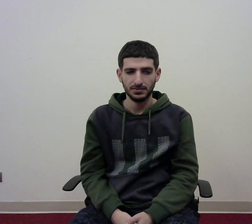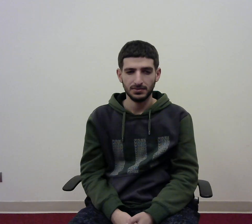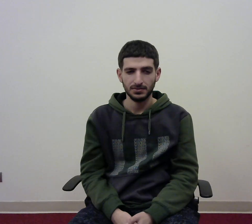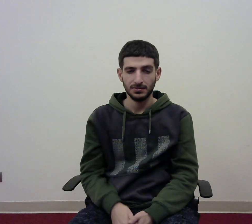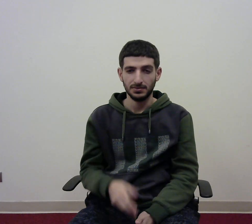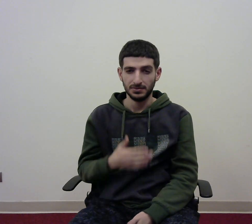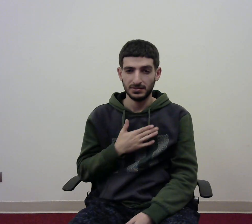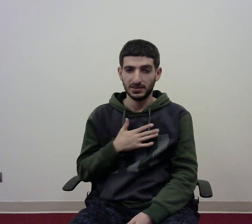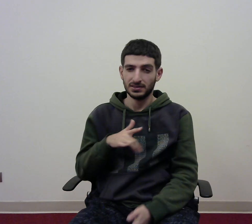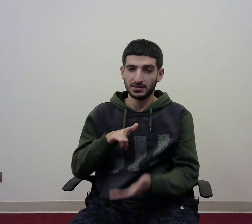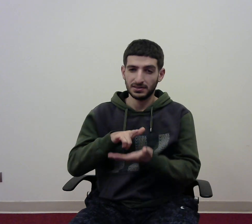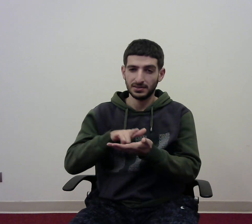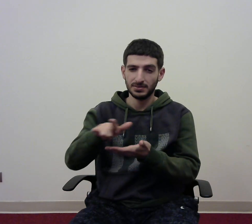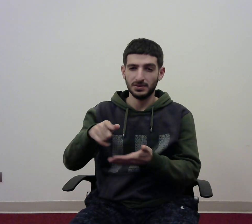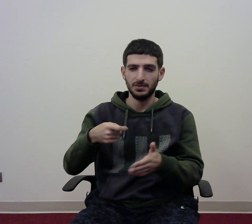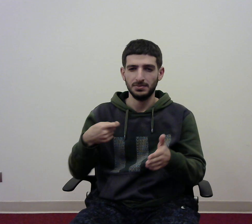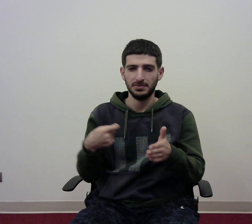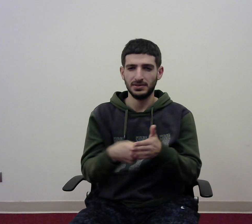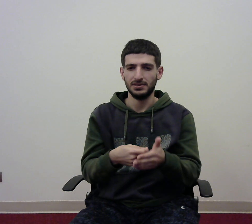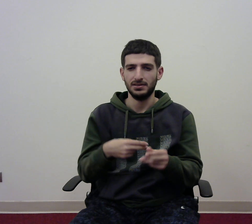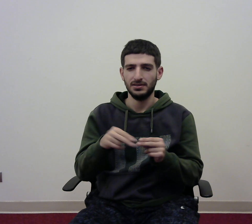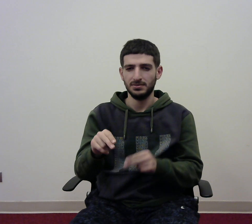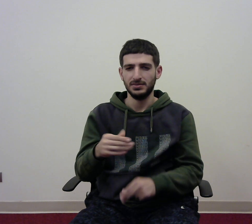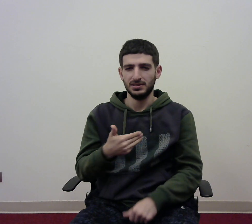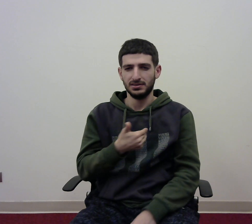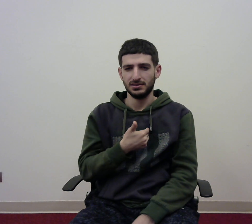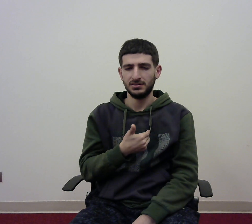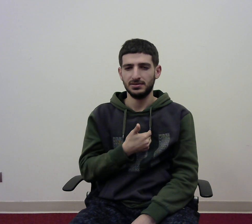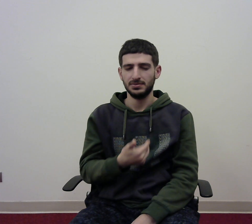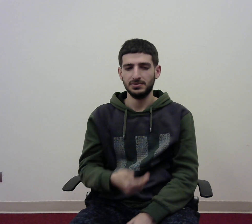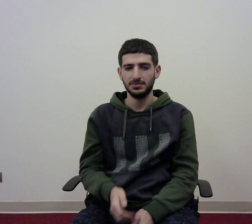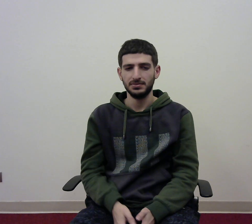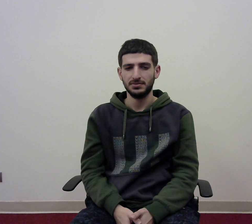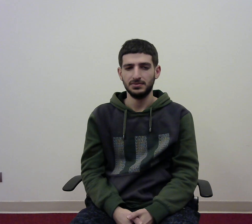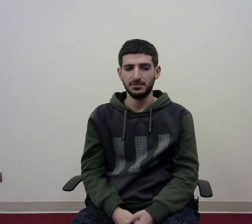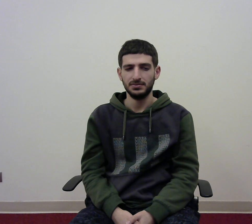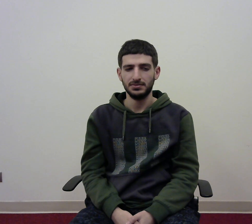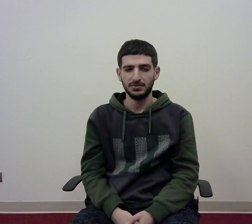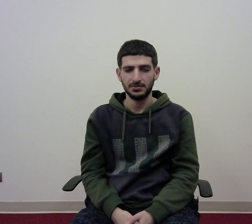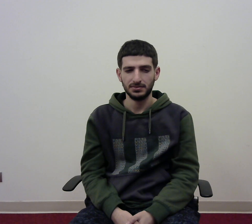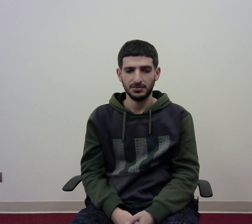Mən təyyarə bileti almaq istəyirəm